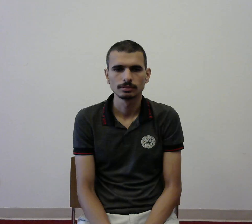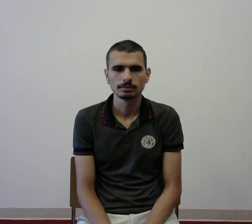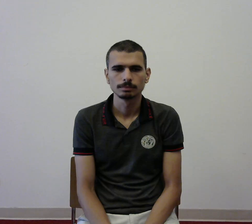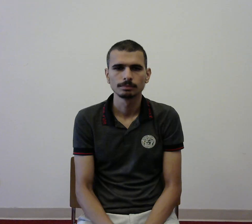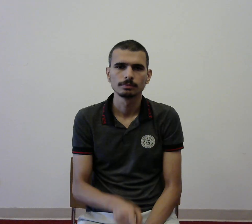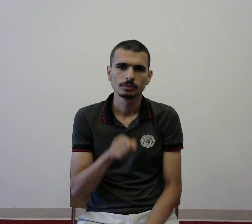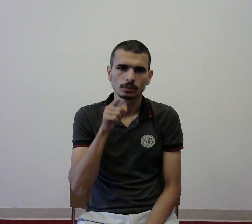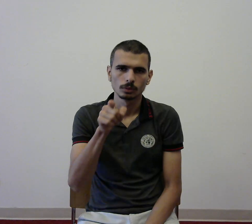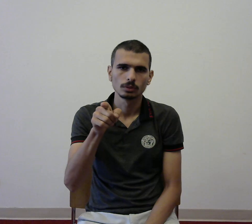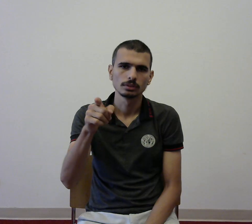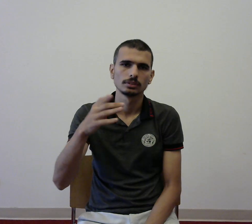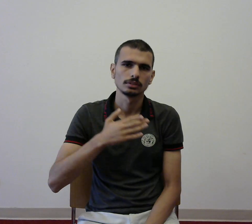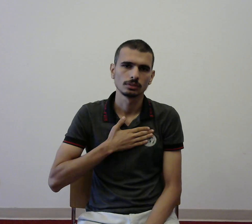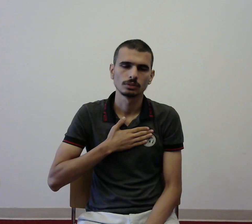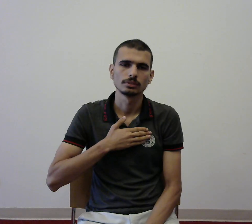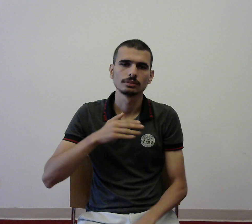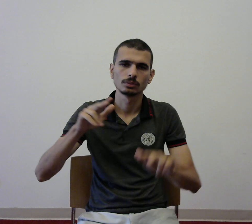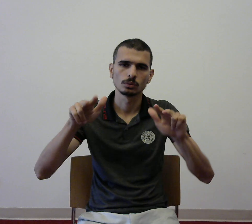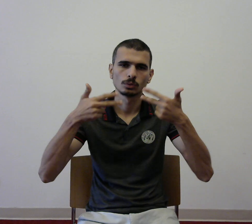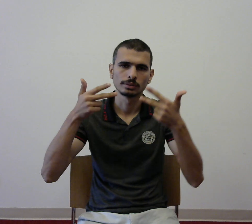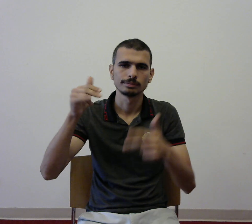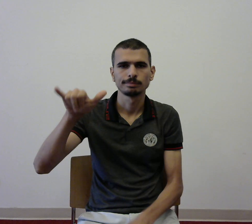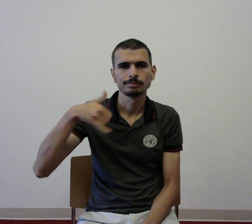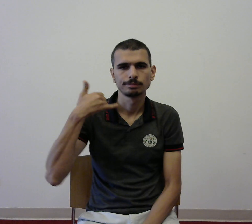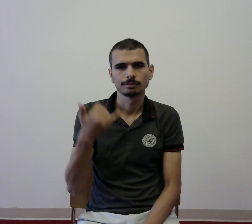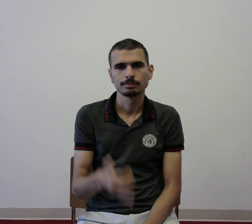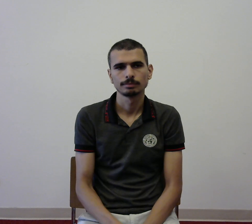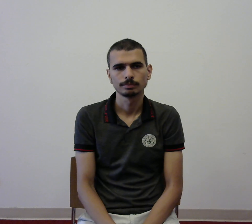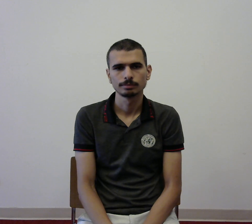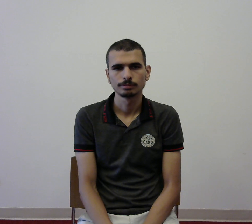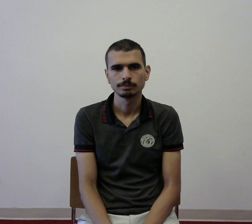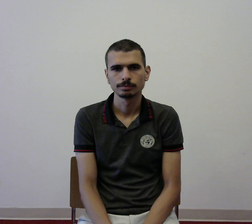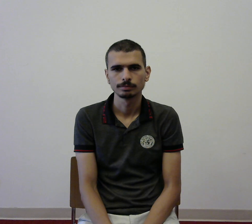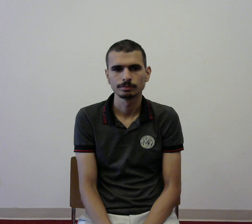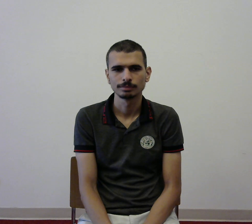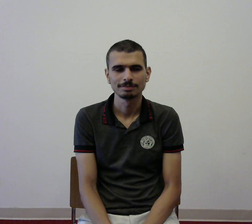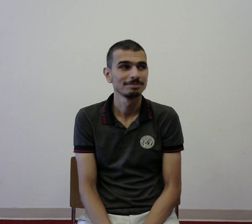Siz mənə video zəng edin